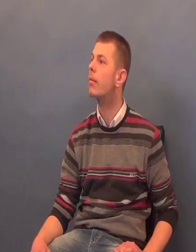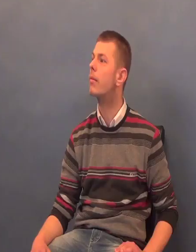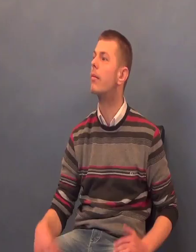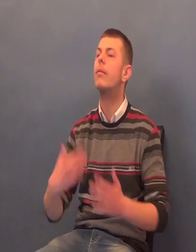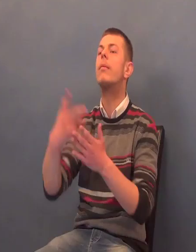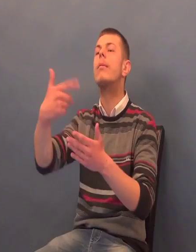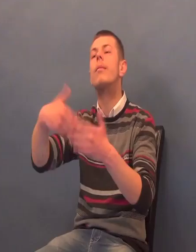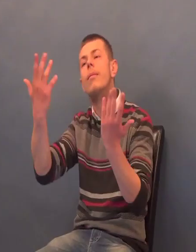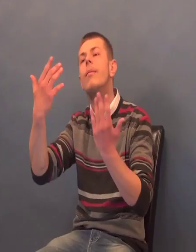Na przykład dzień.